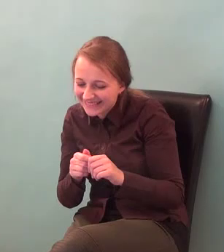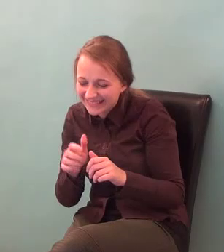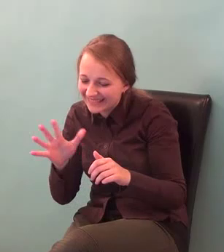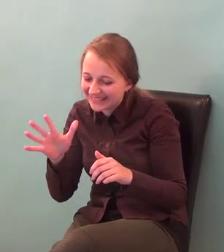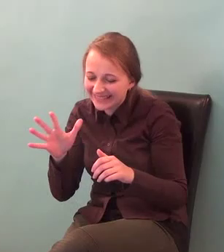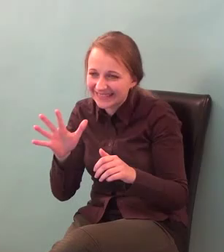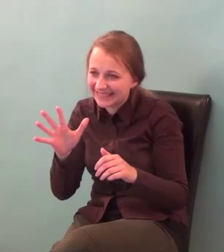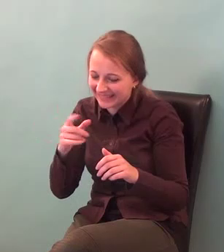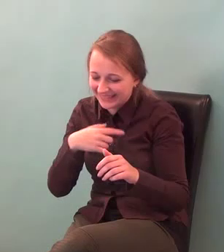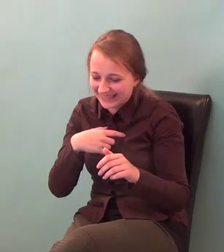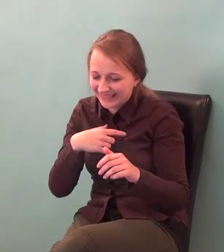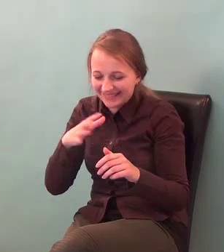Nie bardzo.